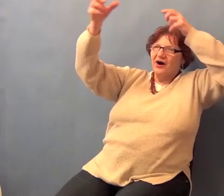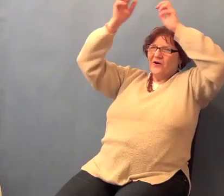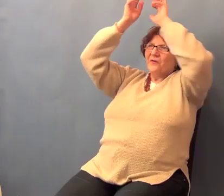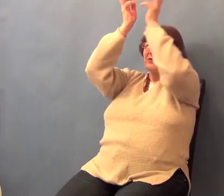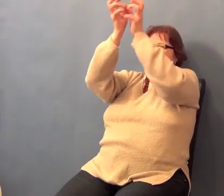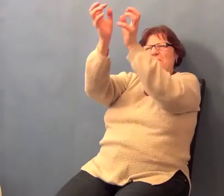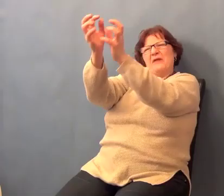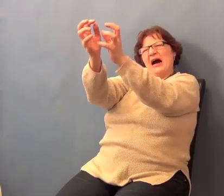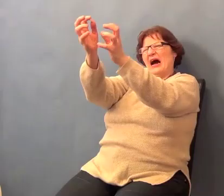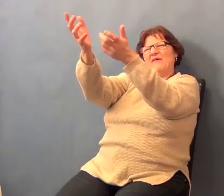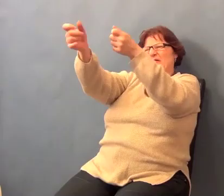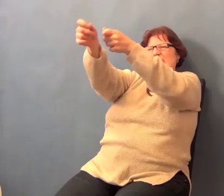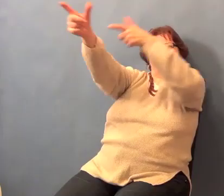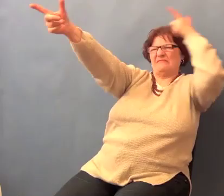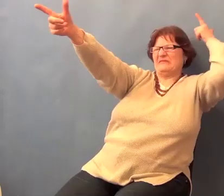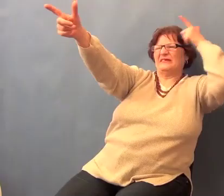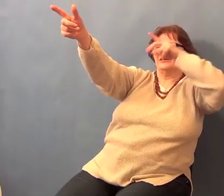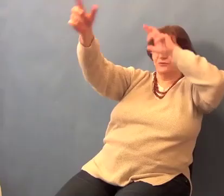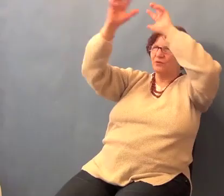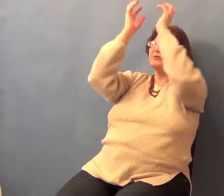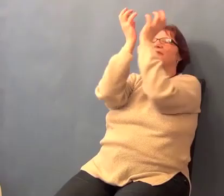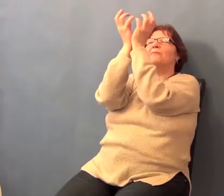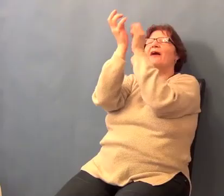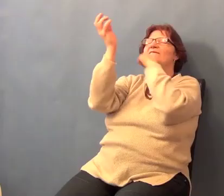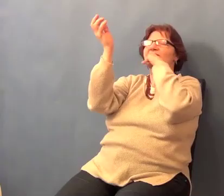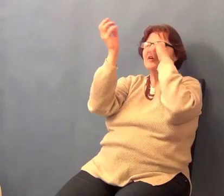Do małej czerwonej kuli nie da się strzelić, bo jest za mała.